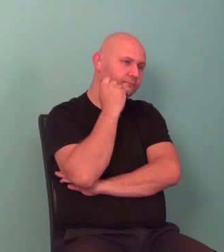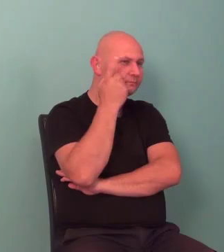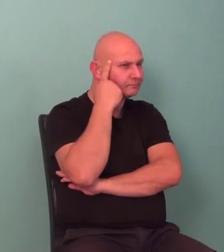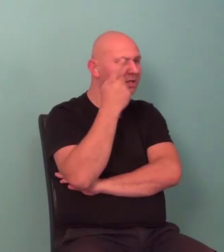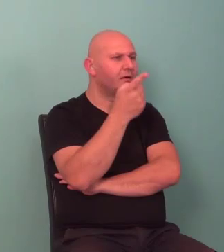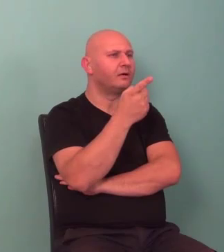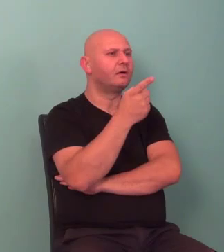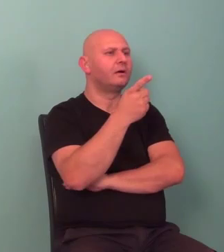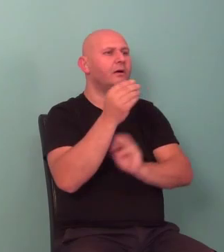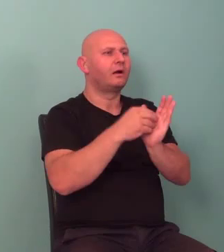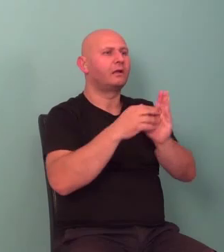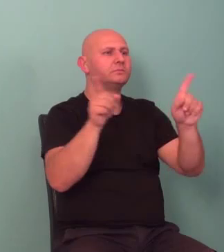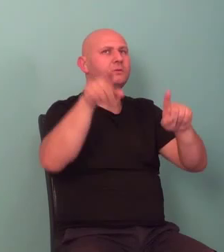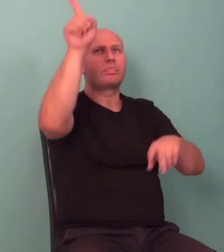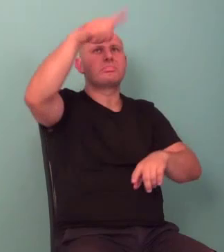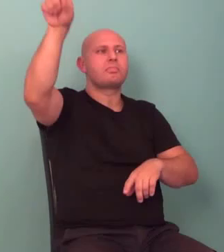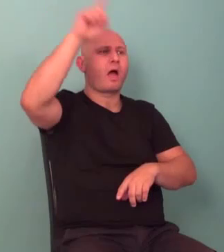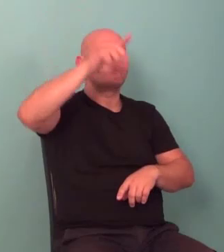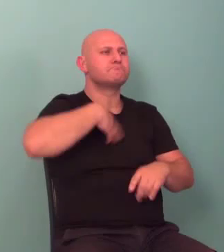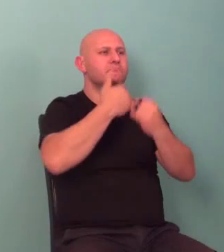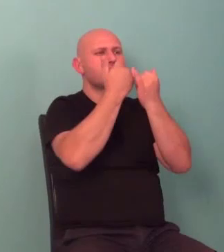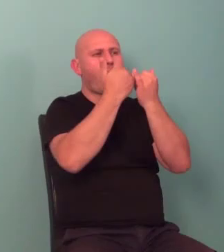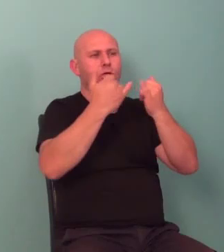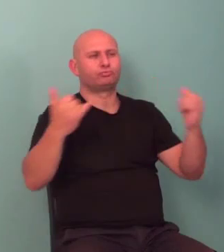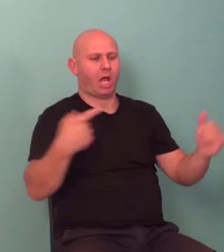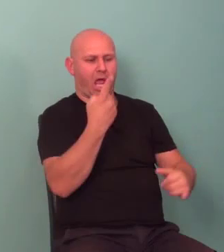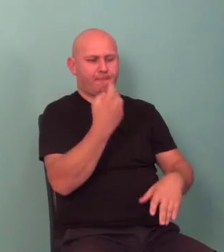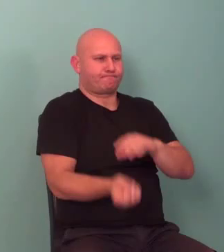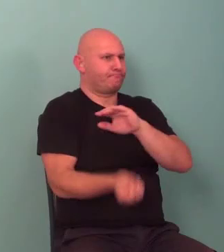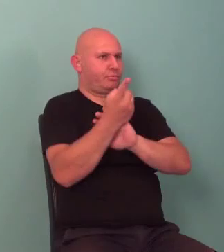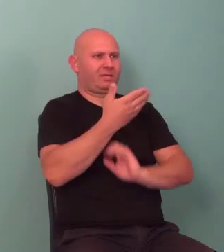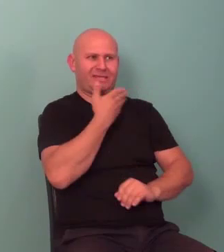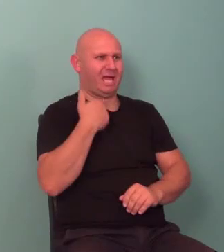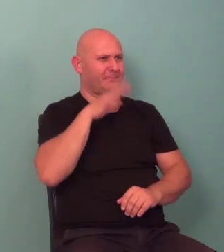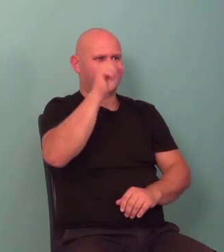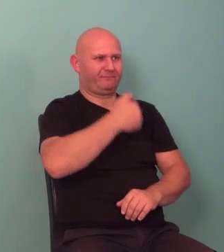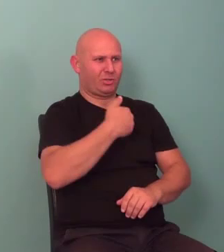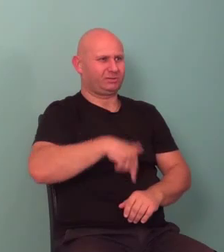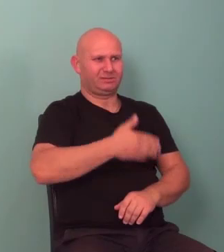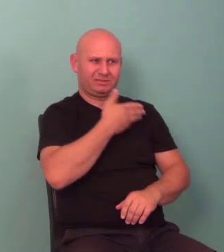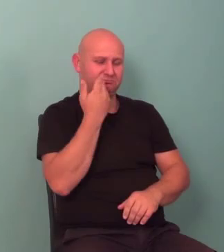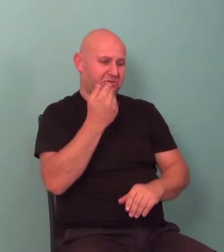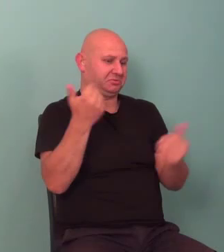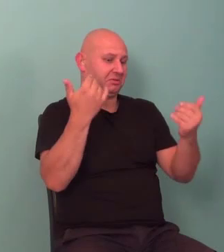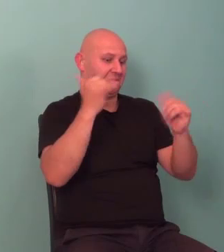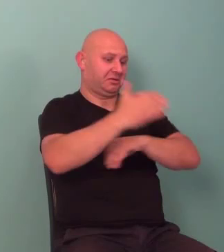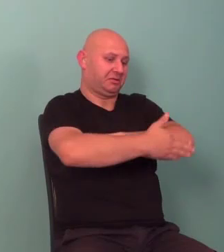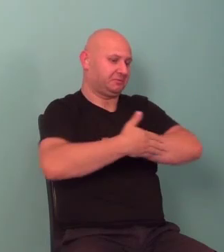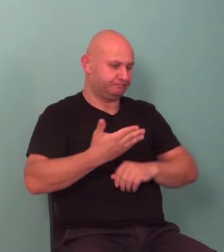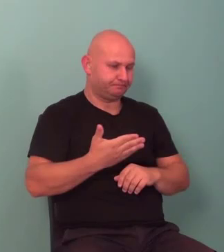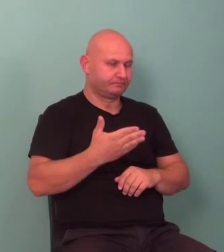Wiesz, jest bardzo dużo okrągłych znaków, akurat może tego jednego wyjątkowo nie ma w Polsce, może jest w innych państwach.